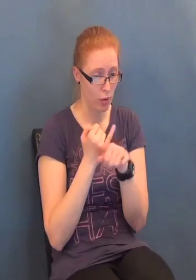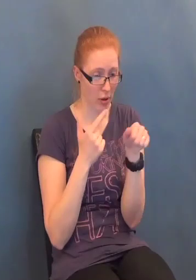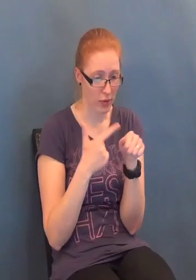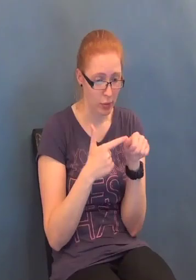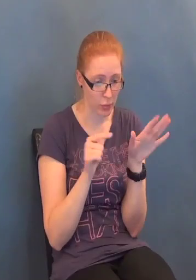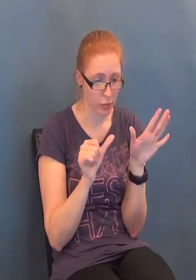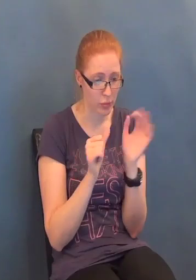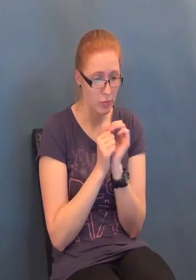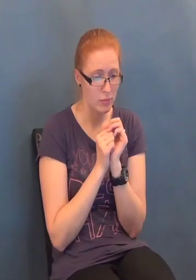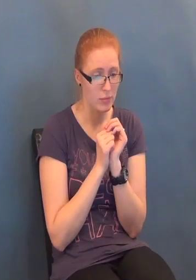Piątek dwudziestego szóstego?